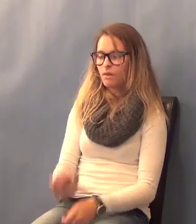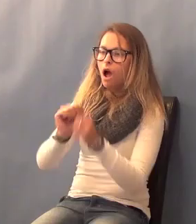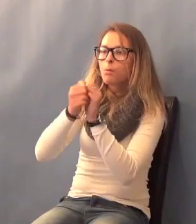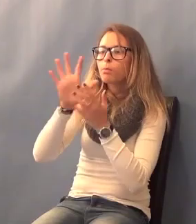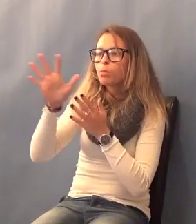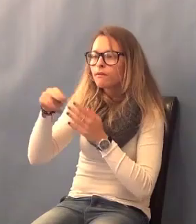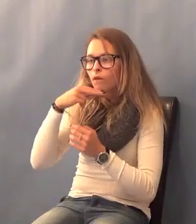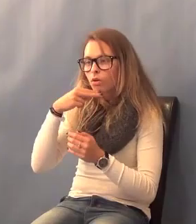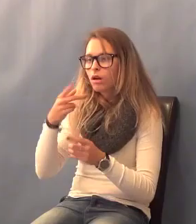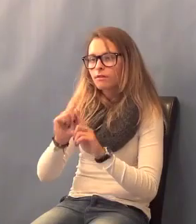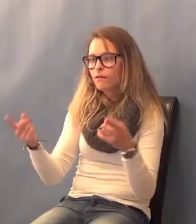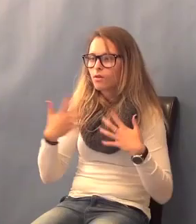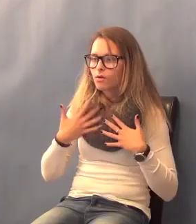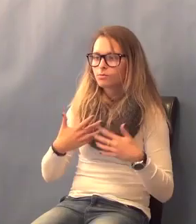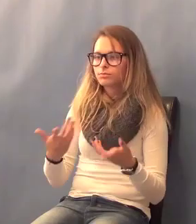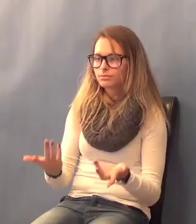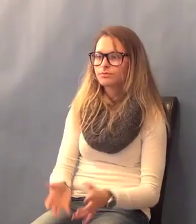Albo jest brudna woda, nie wolno się kąpać.